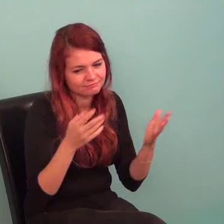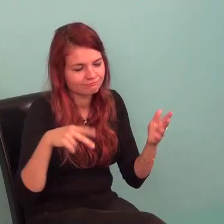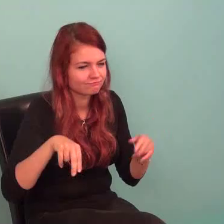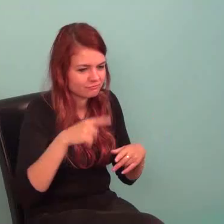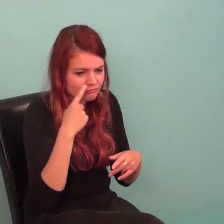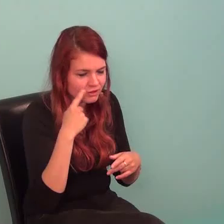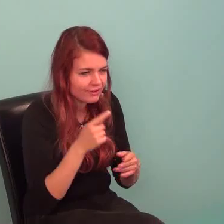Chłopiec zauważył słoik.